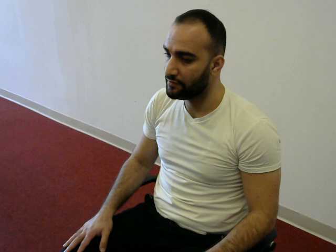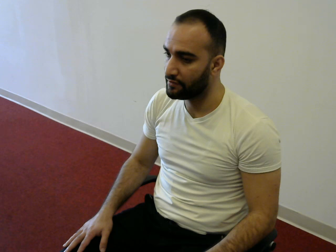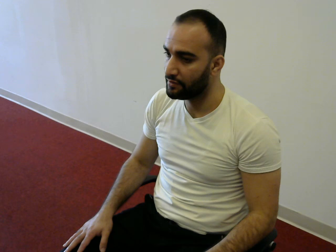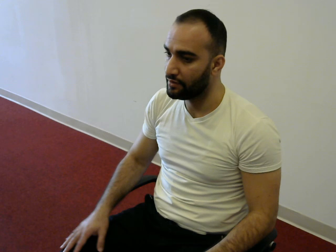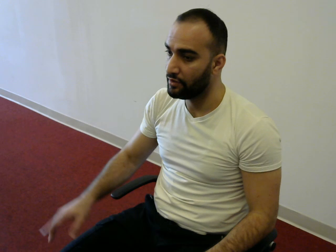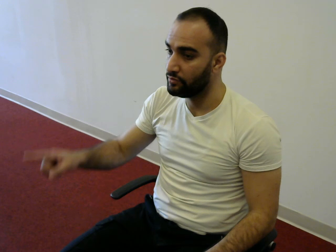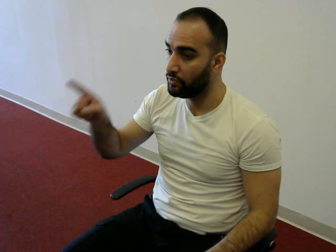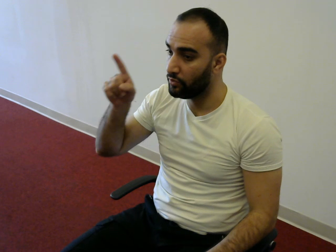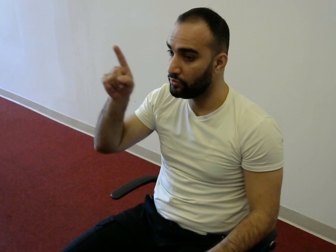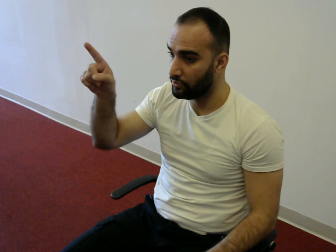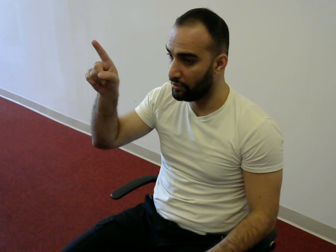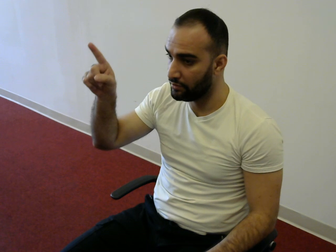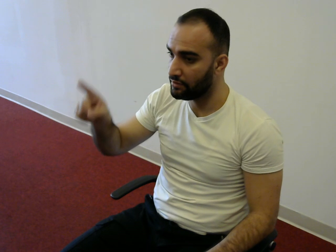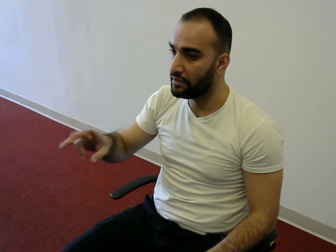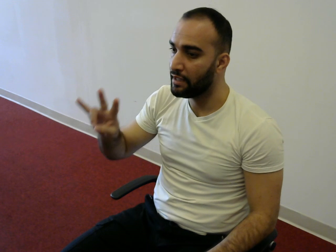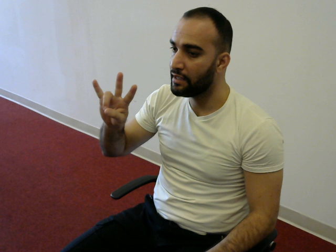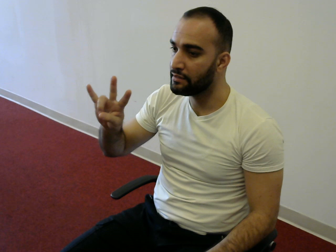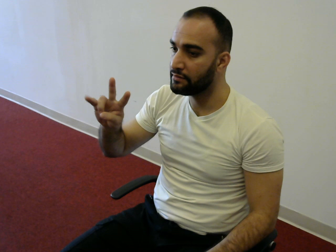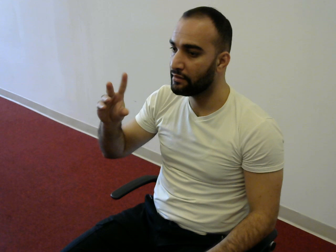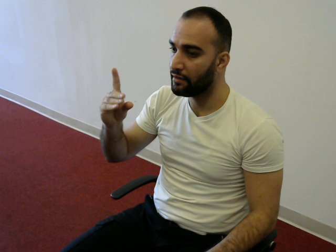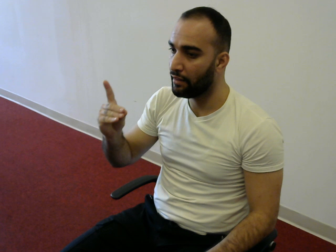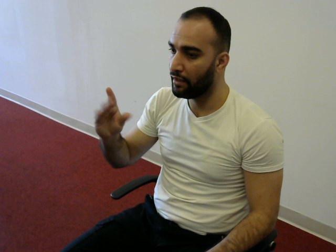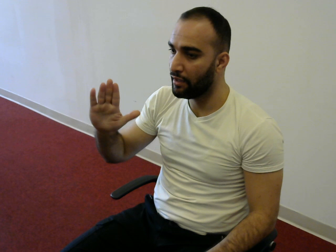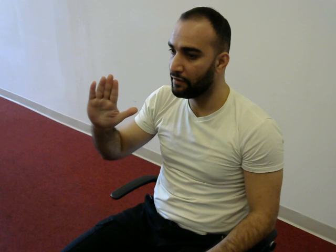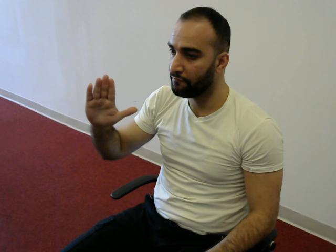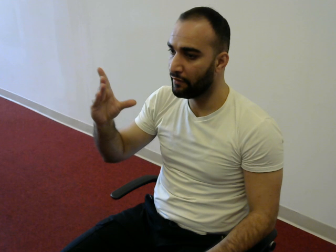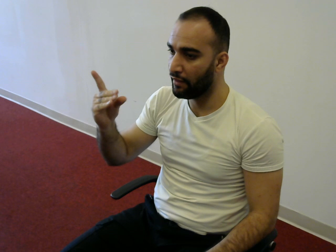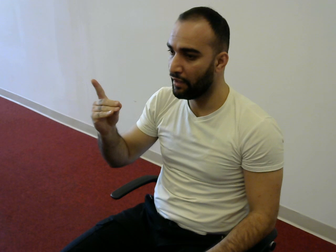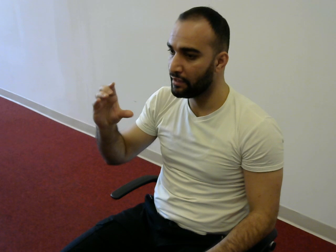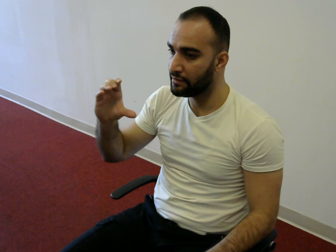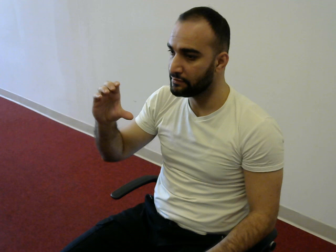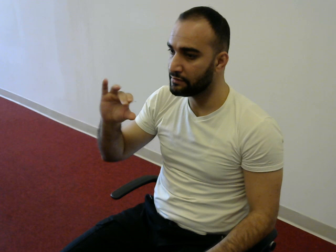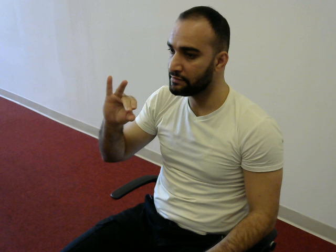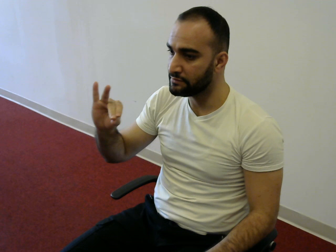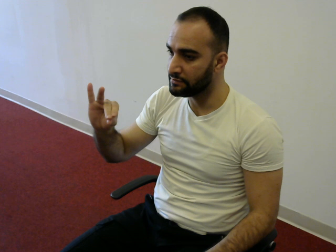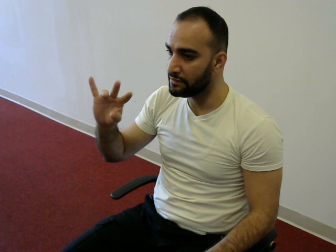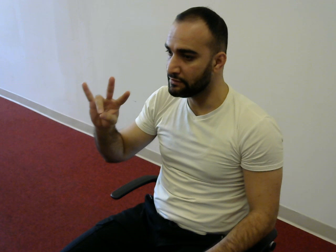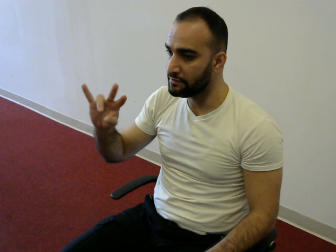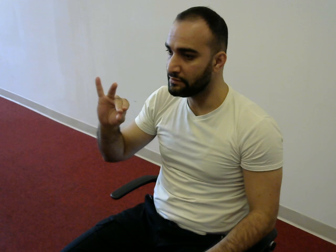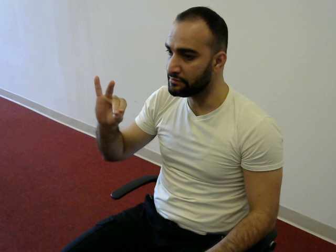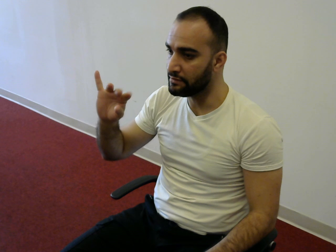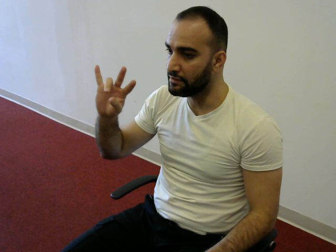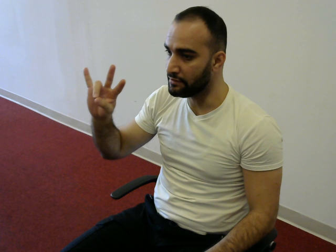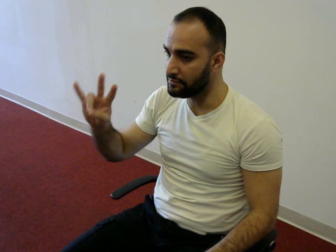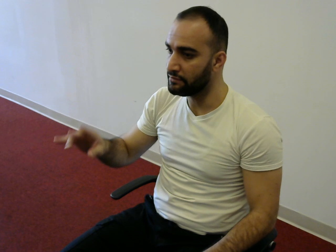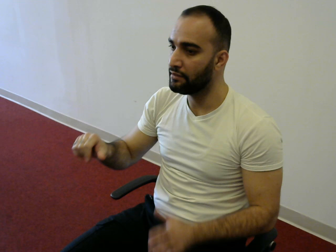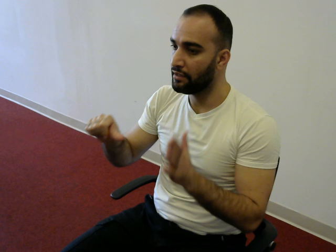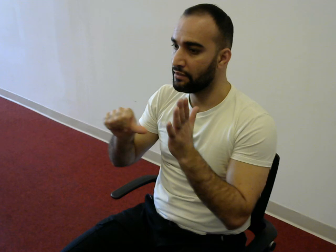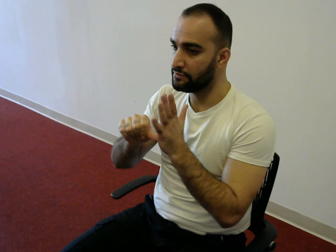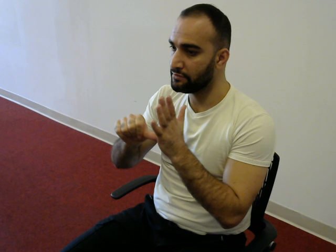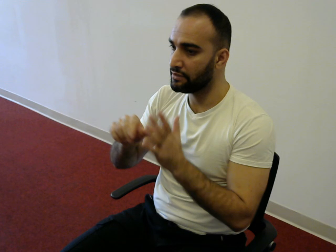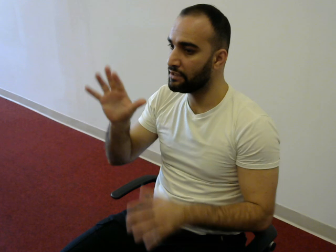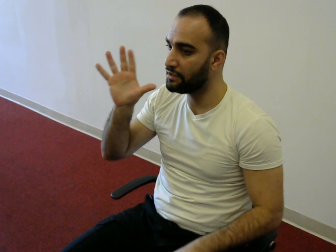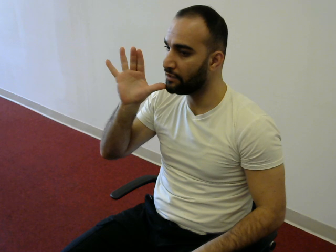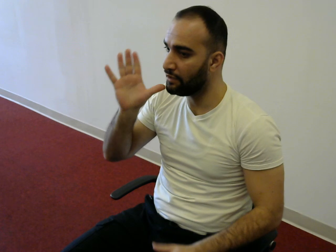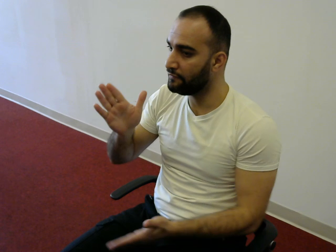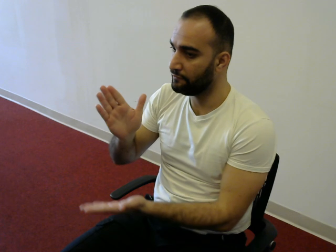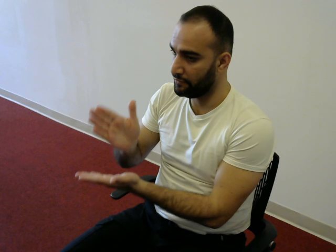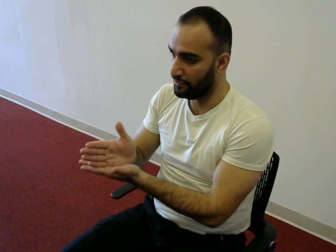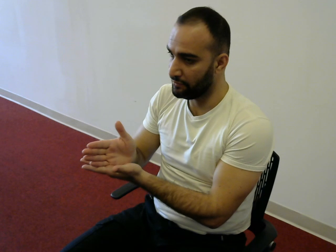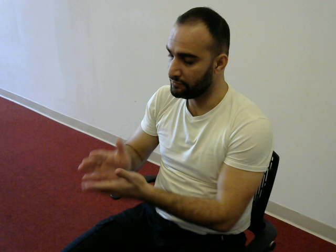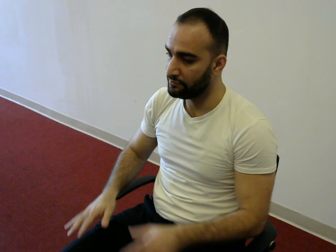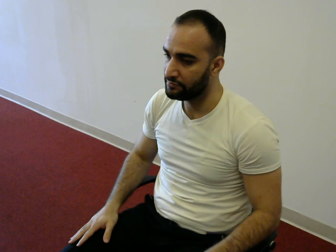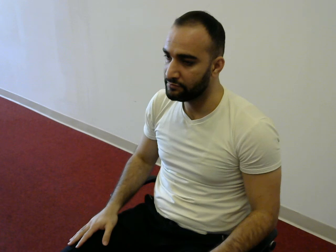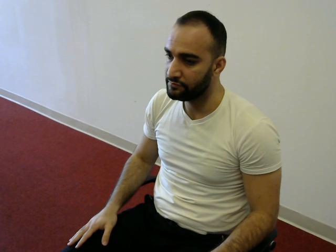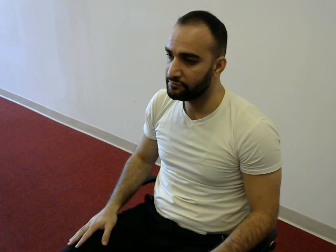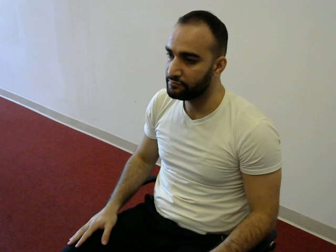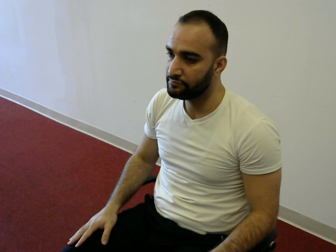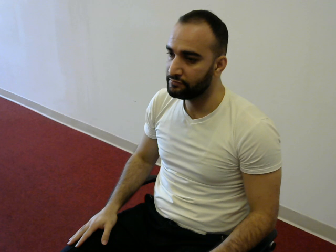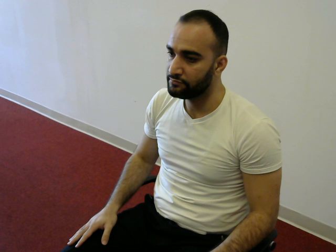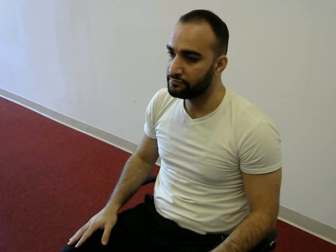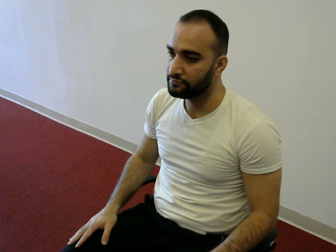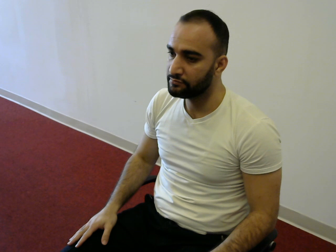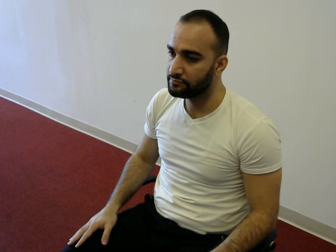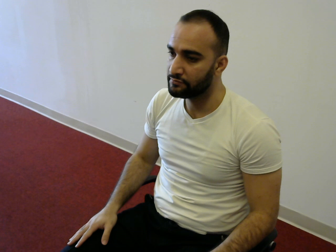Onun nəvəsinin 6 yaşı var